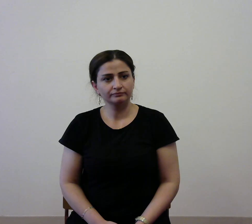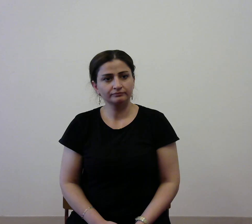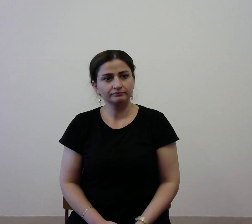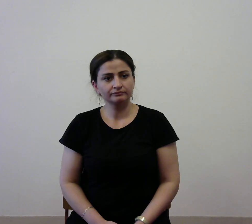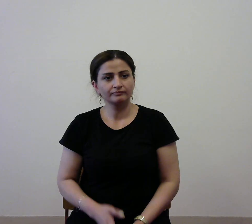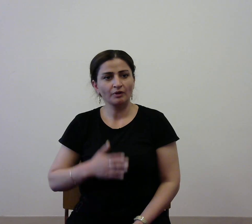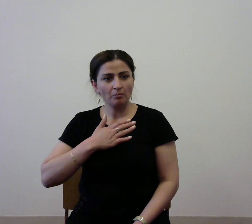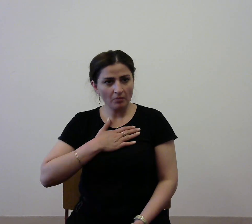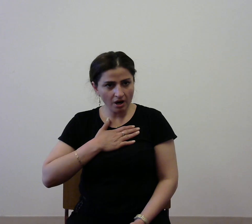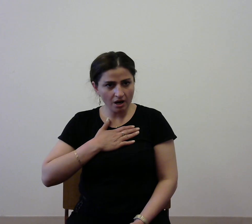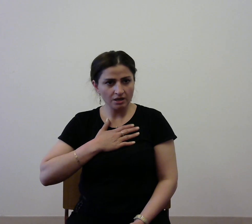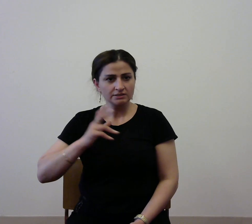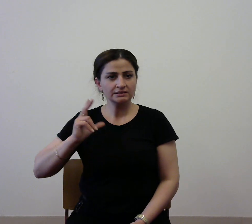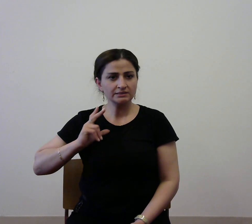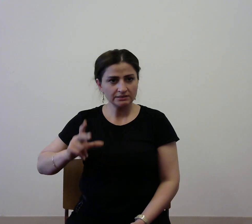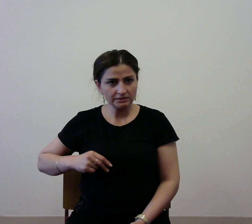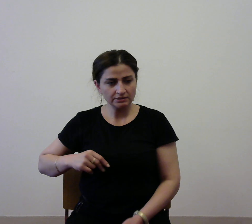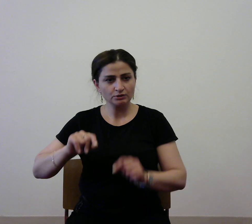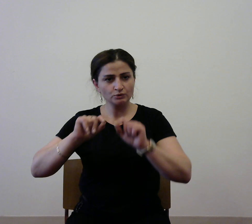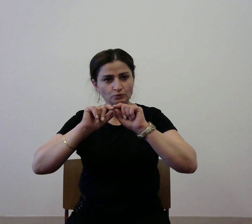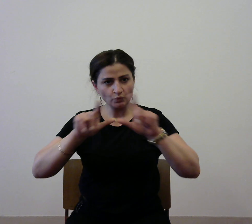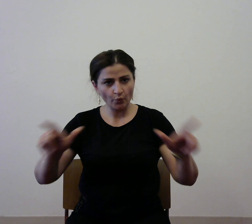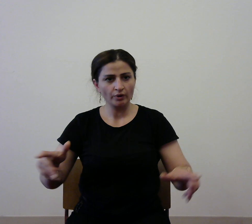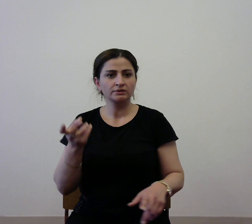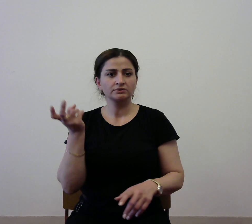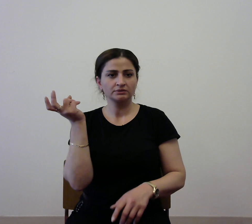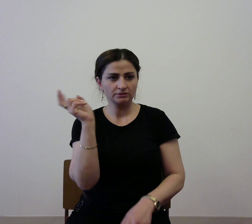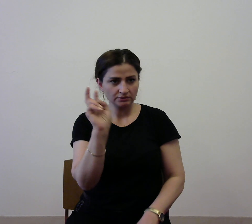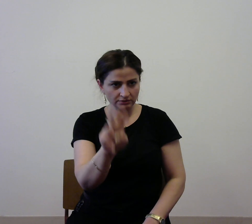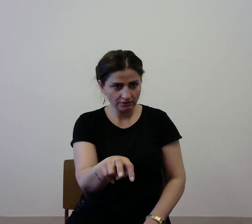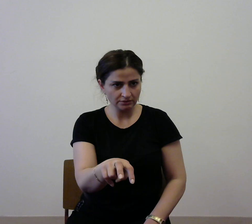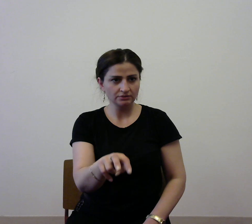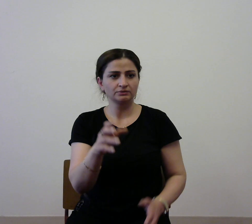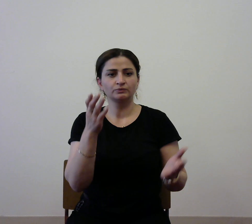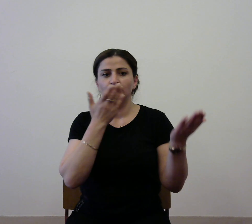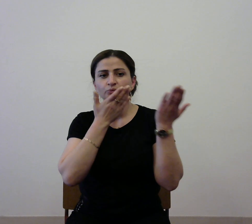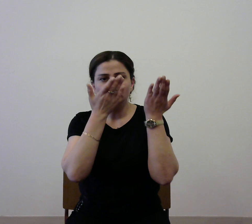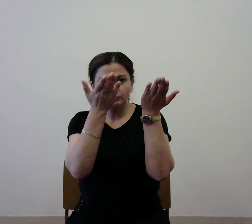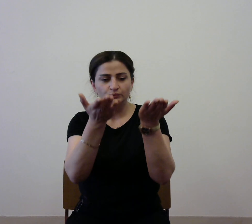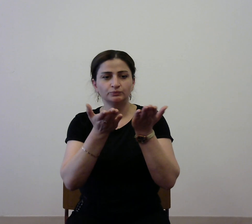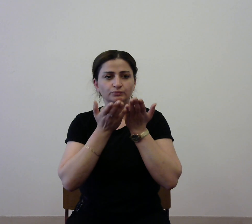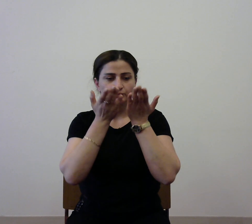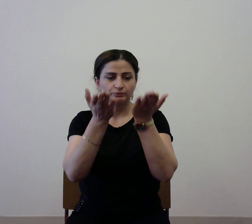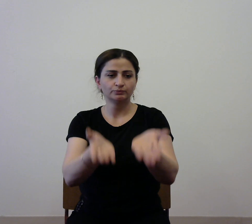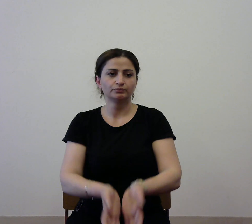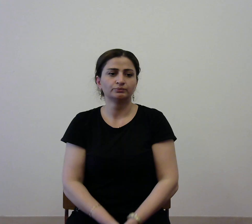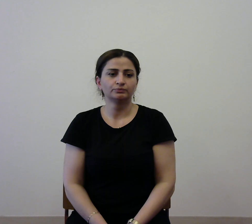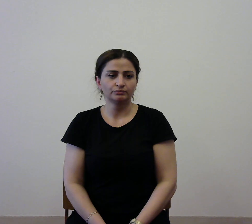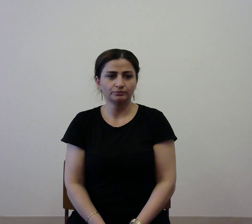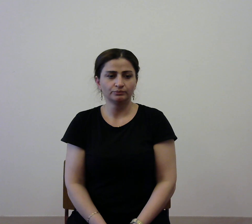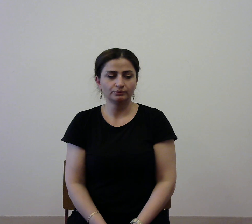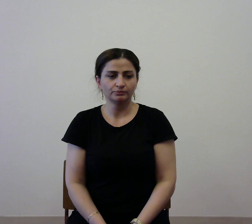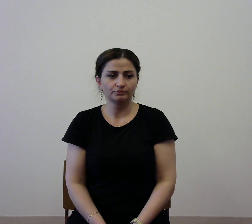Mənim qızım məktəbə gedir, oxuyur